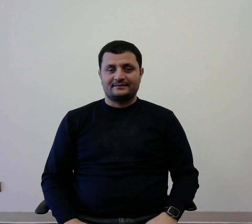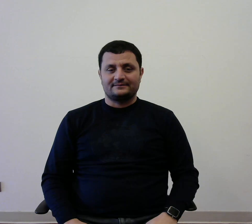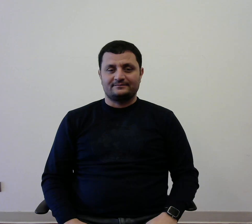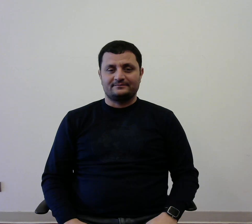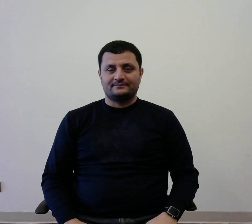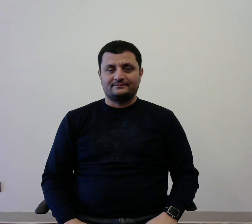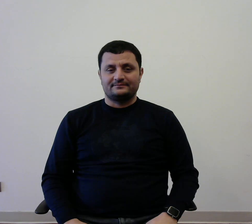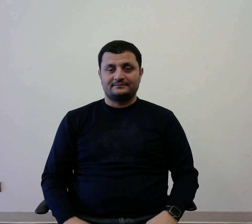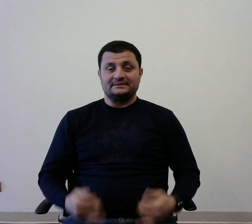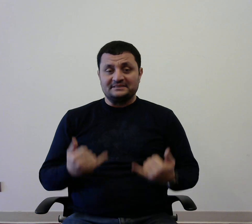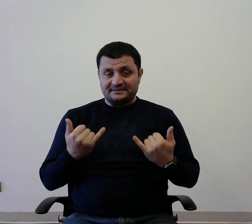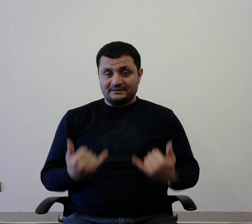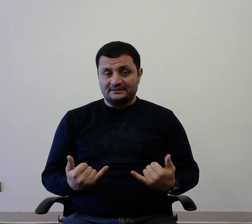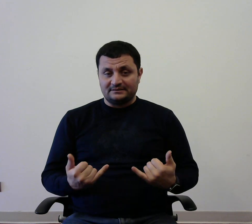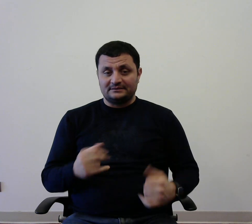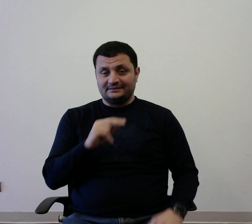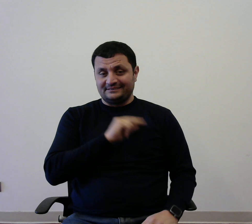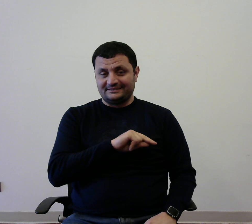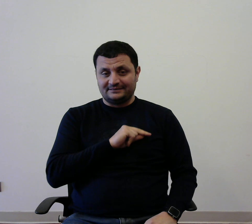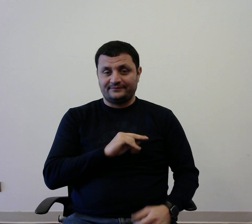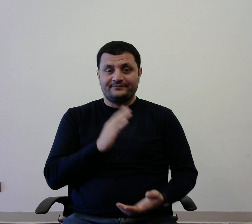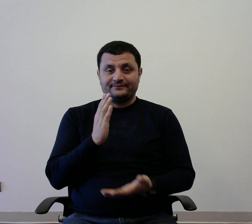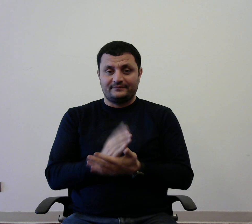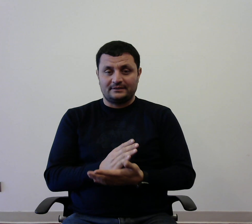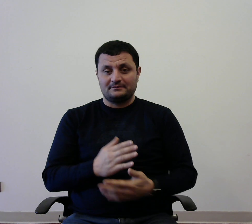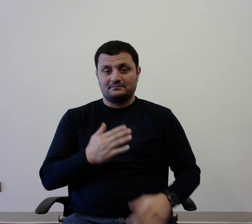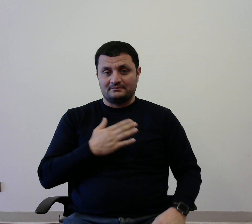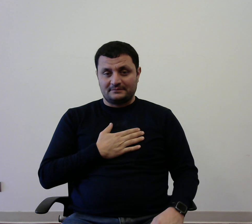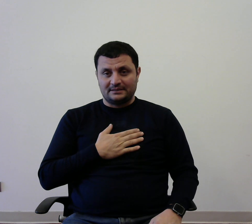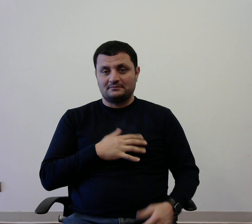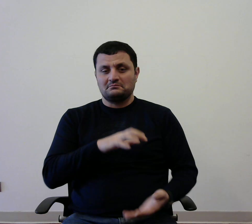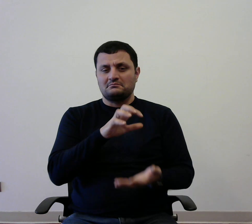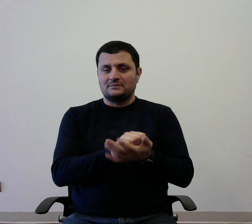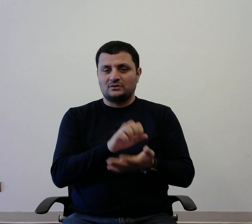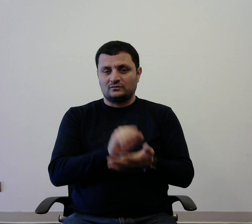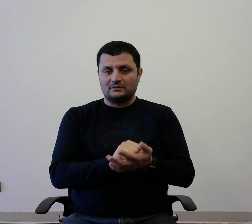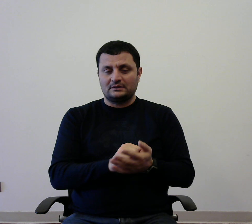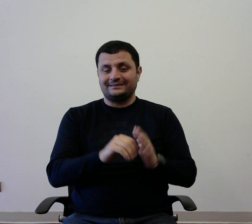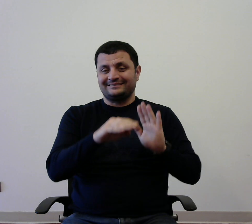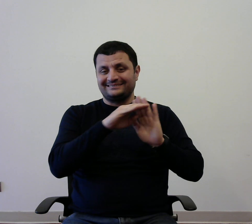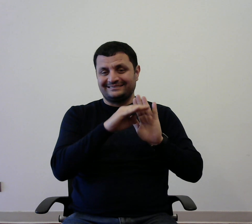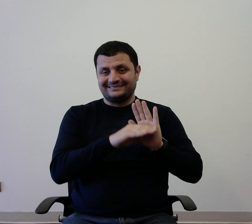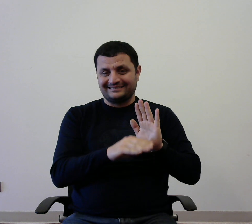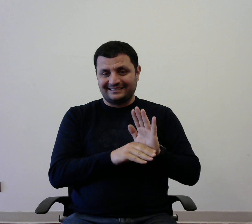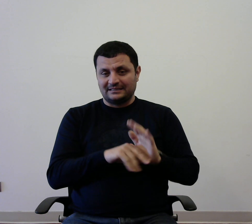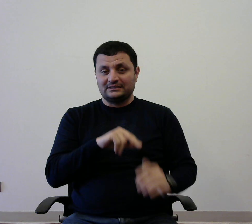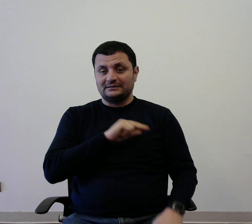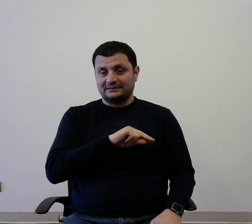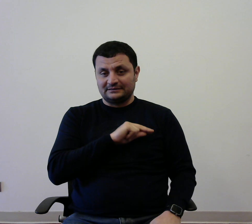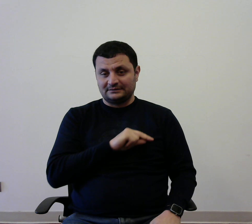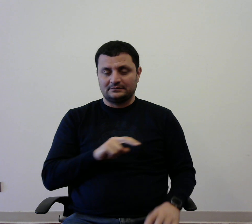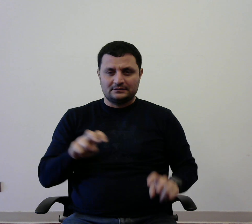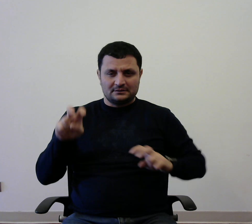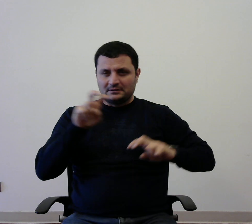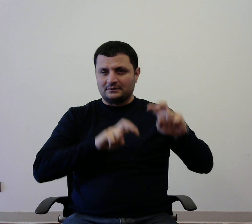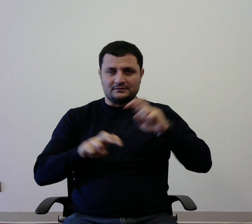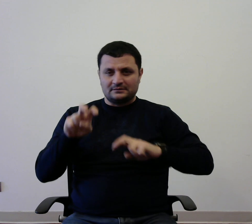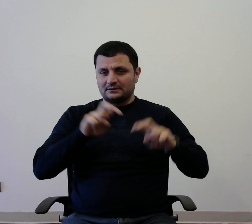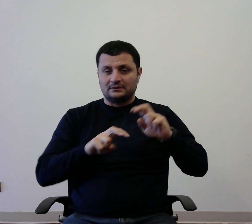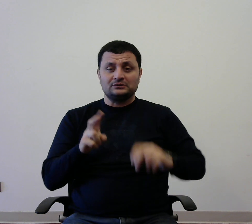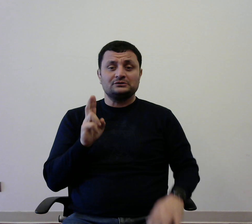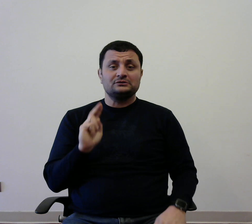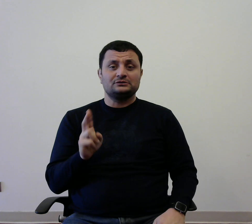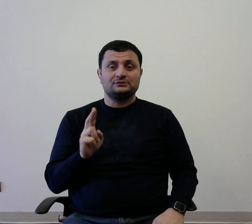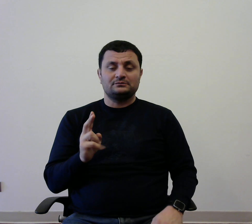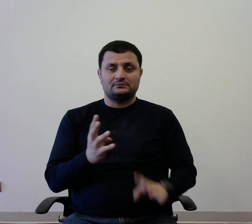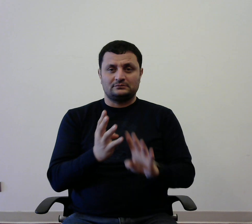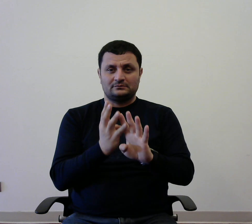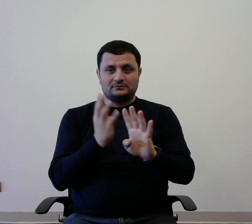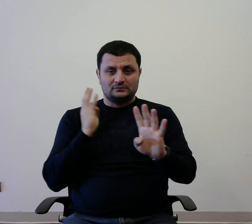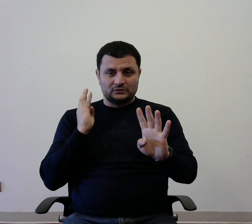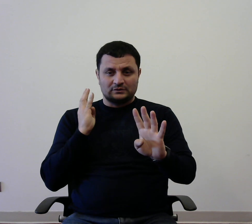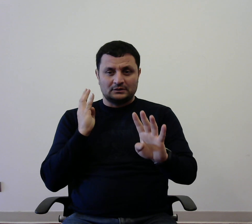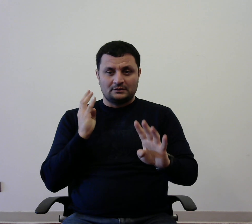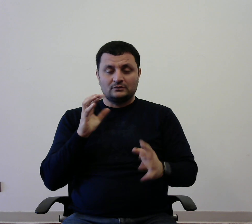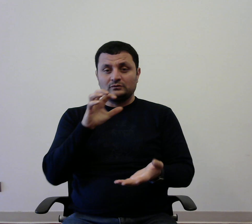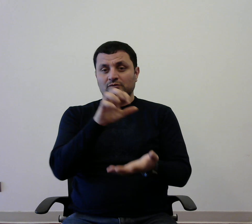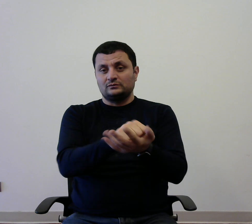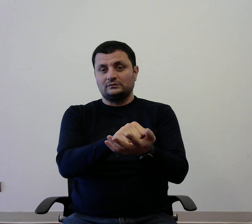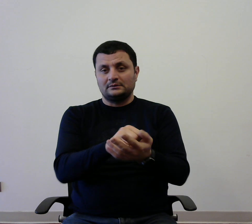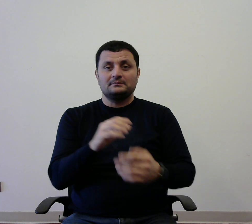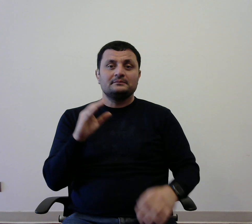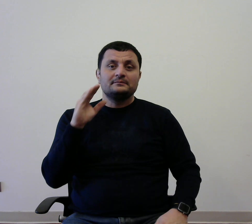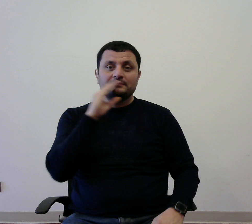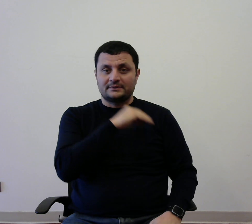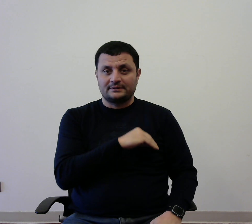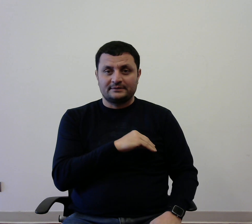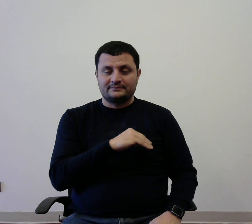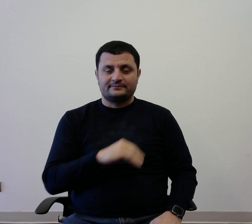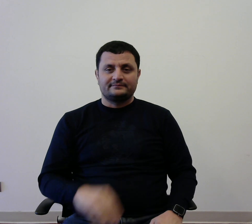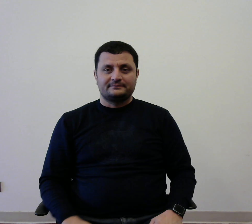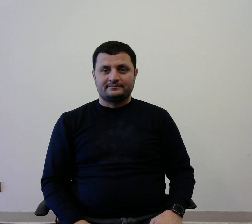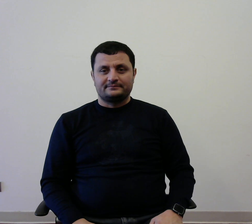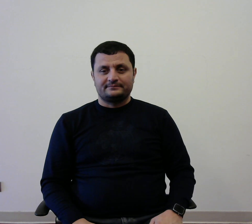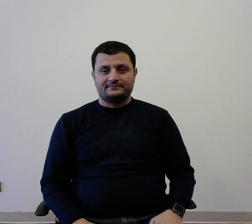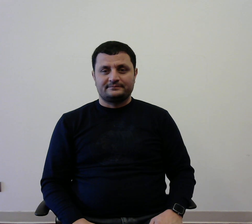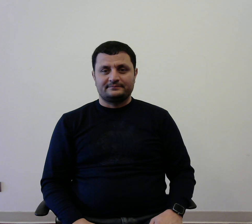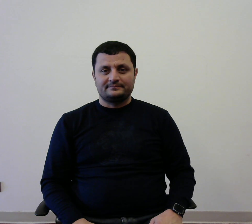İndi işim var, mən Məşğulluq sistemində iş axtaran kimi növbə tuta bilərəmmi?